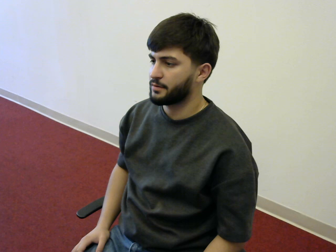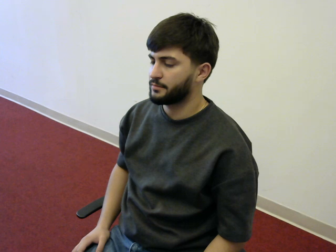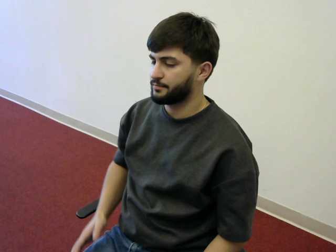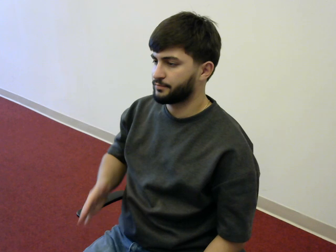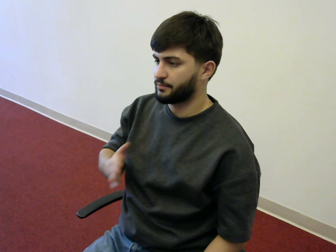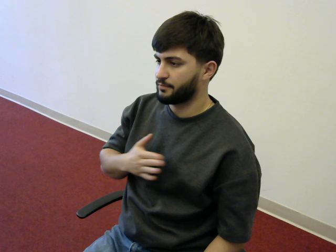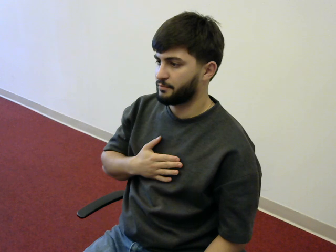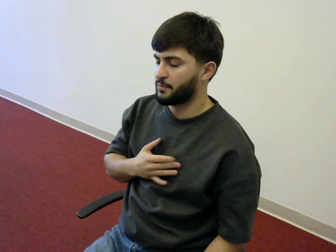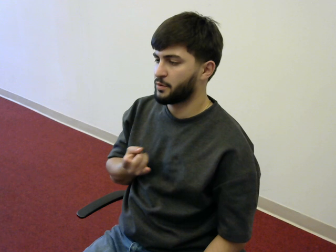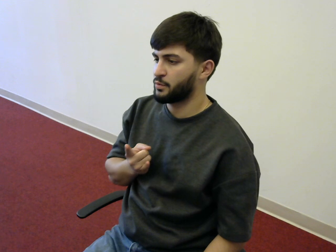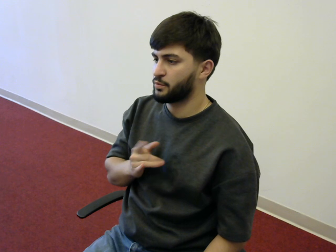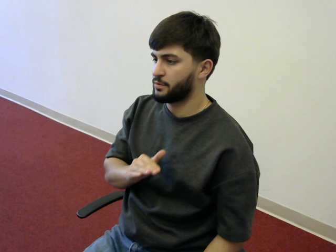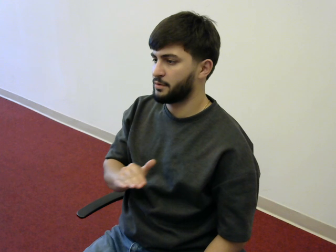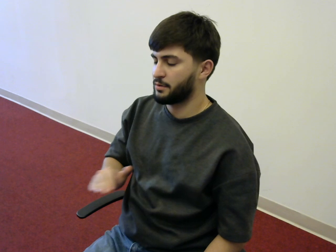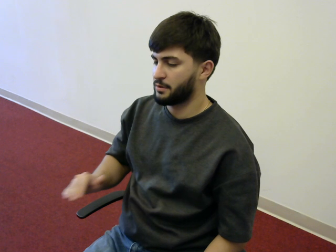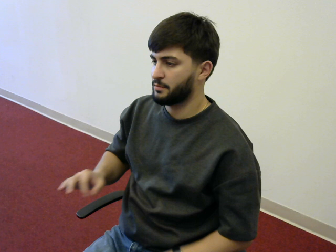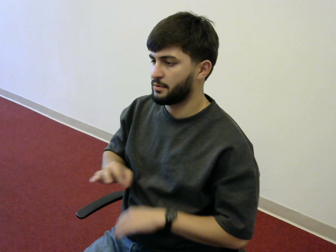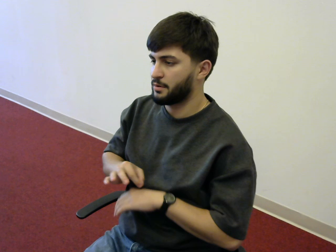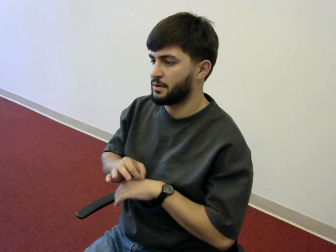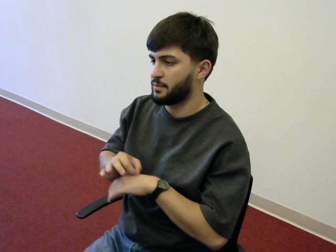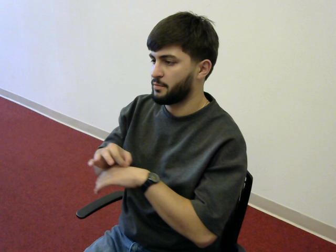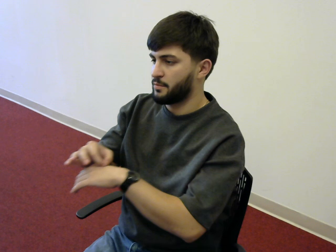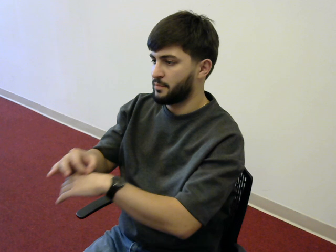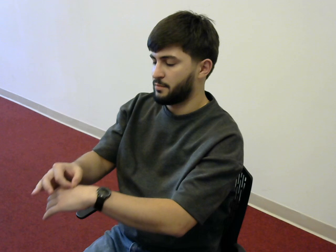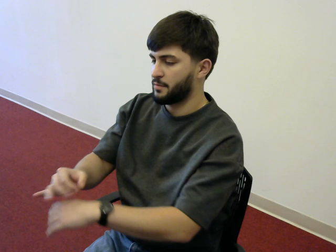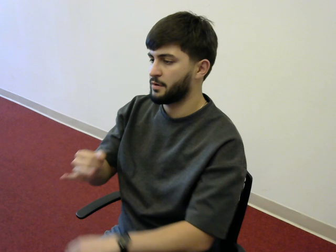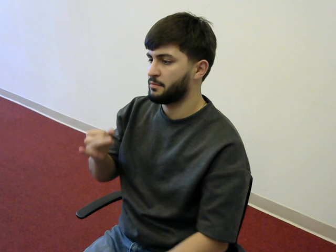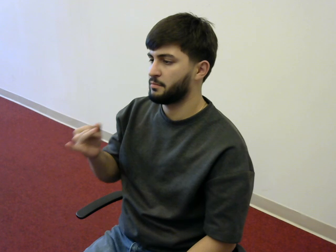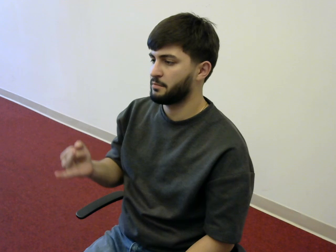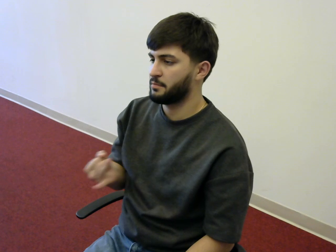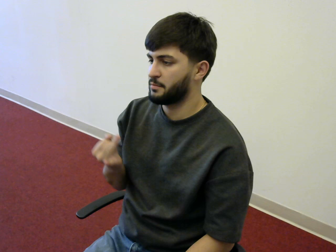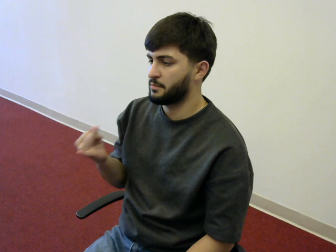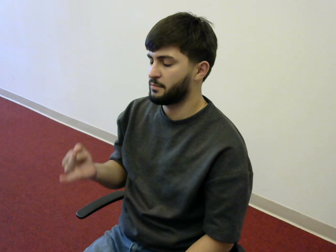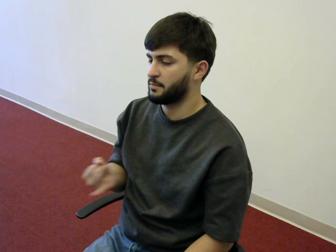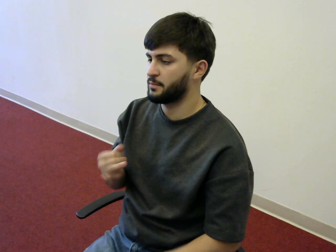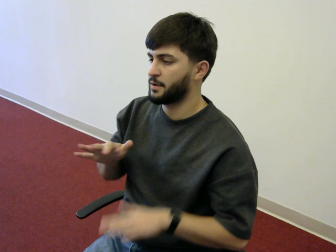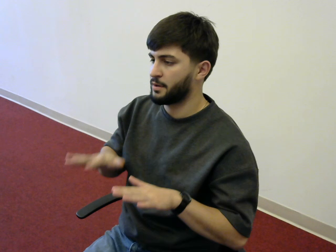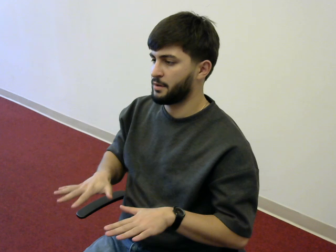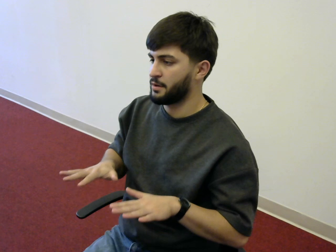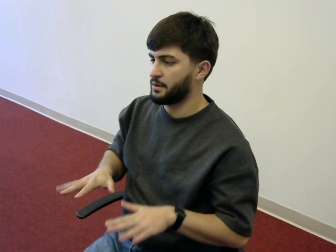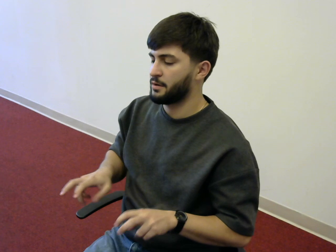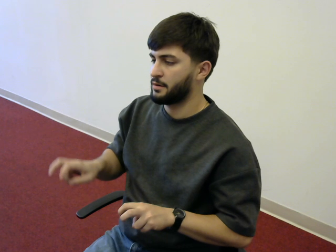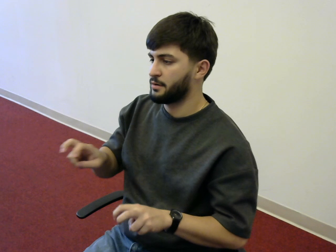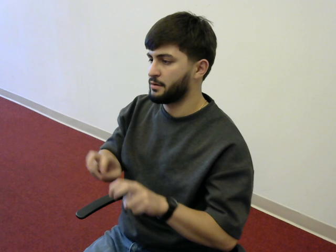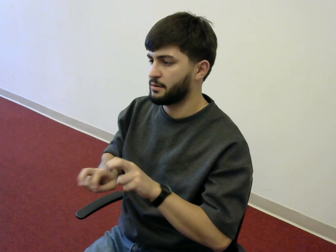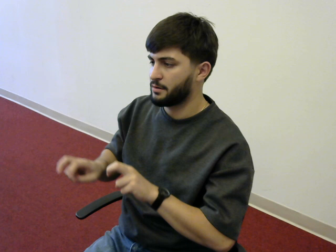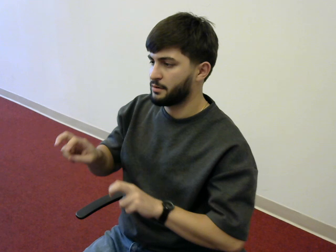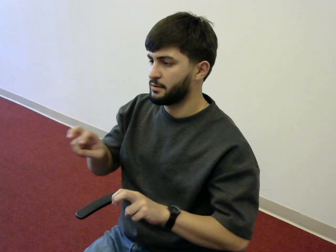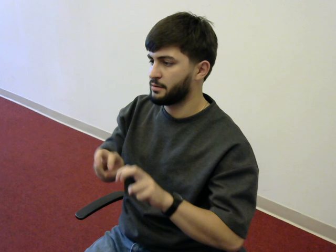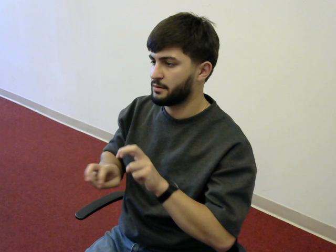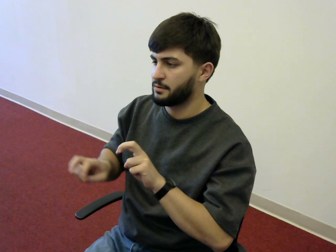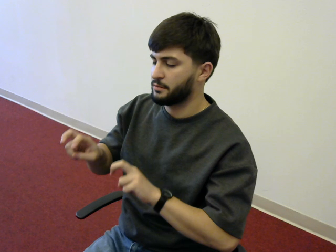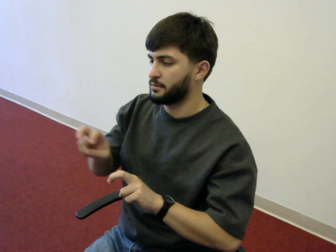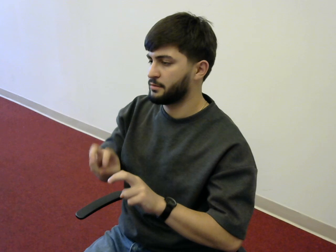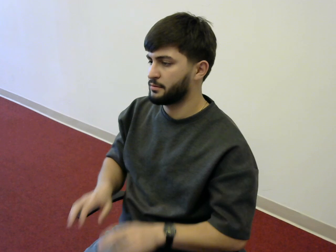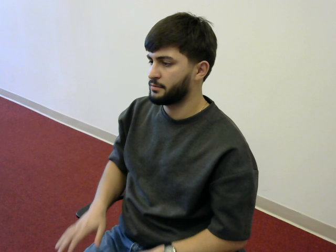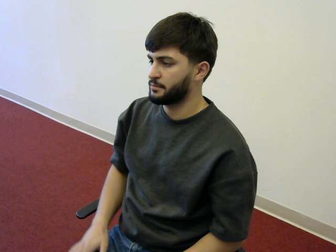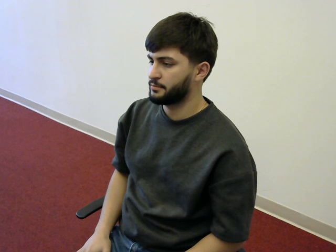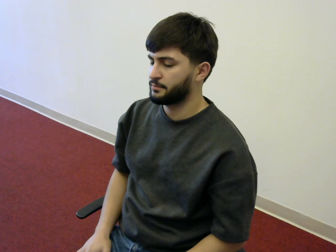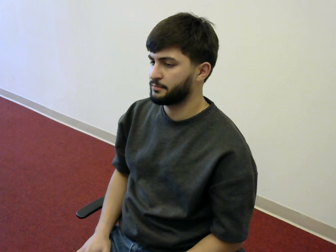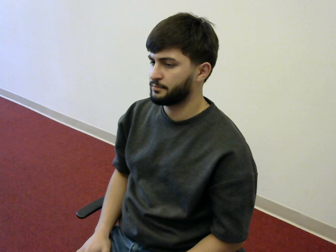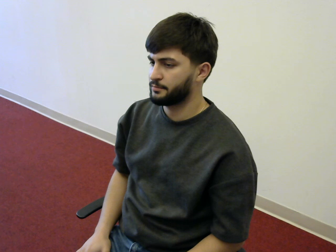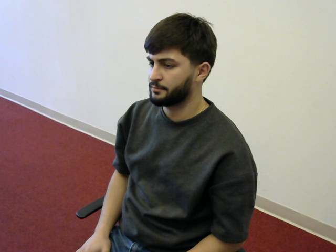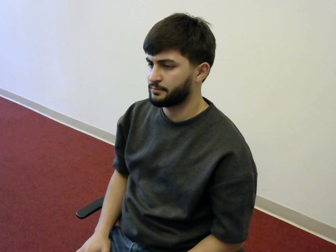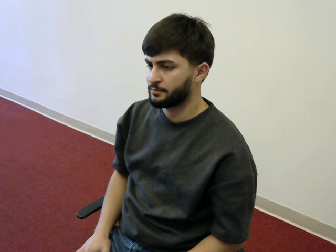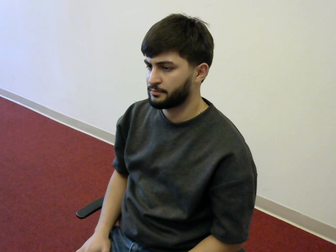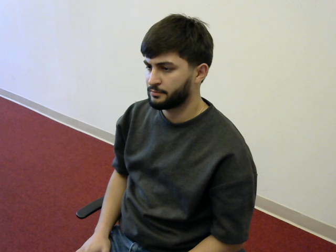Mən uşaqlarımı aparmağa maraqlı yer axtarıram